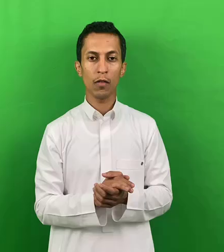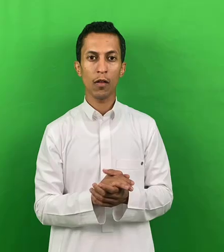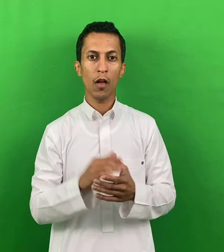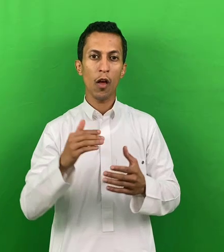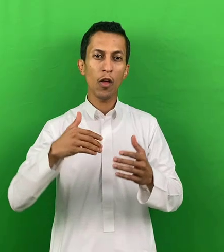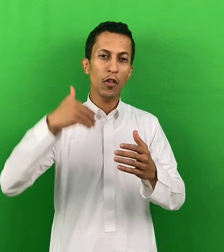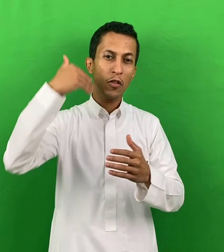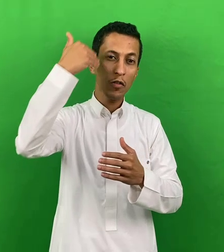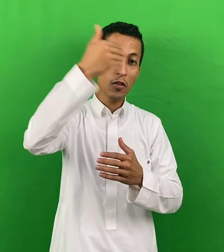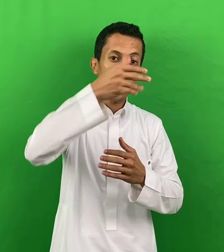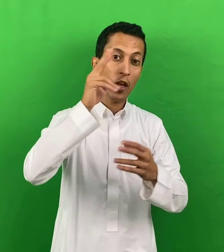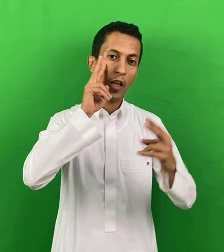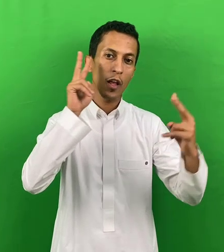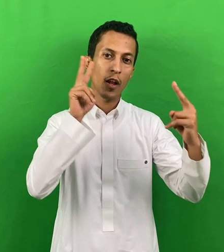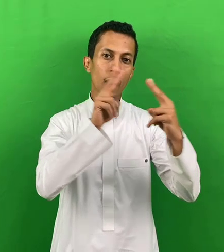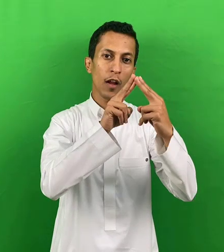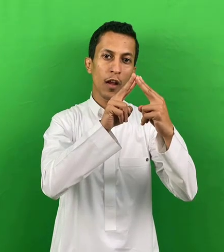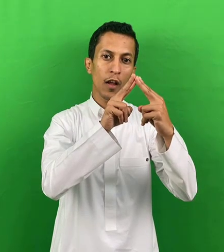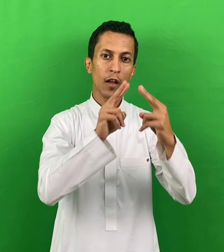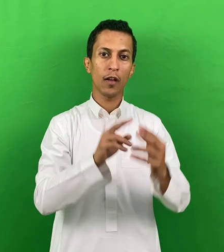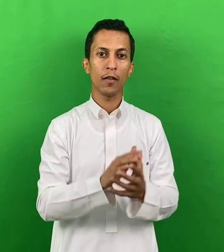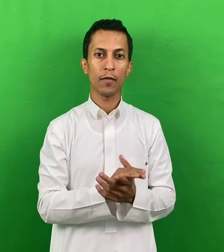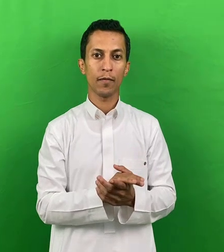حتى يرى